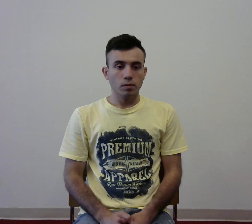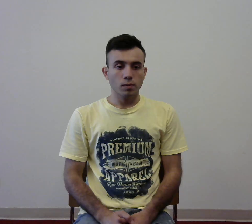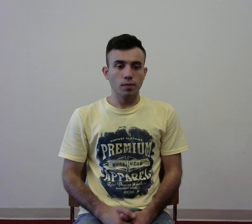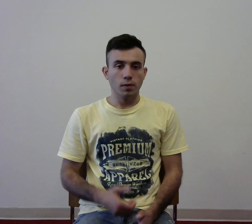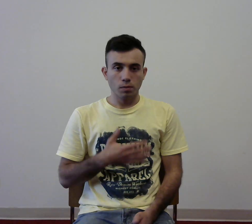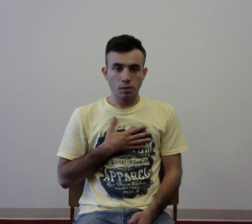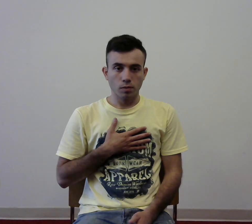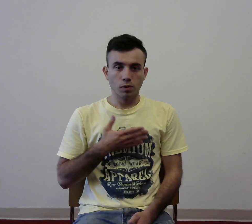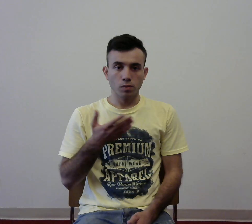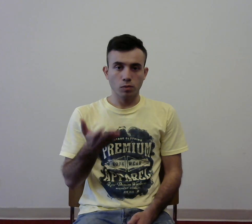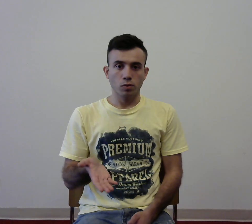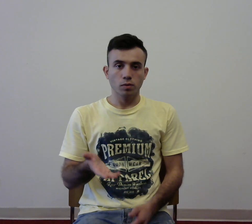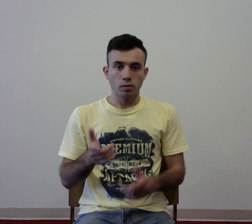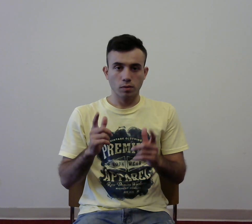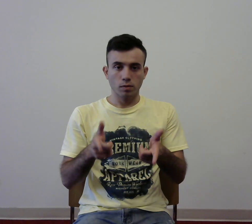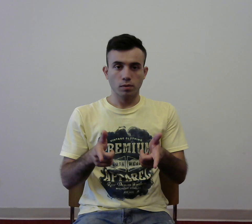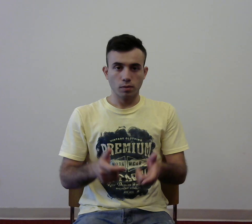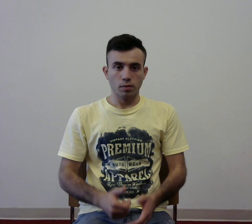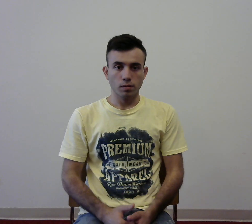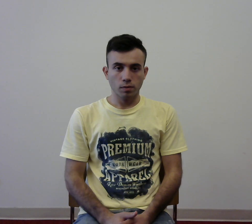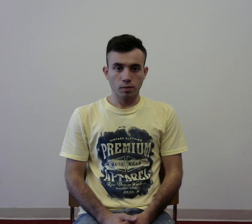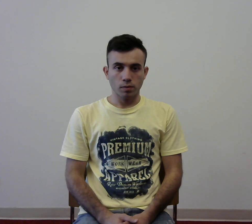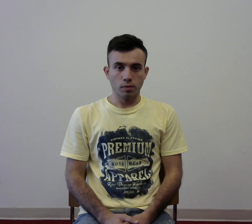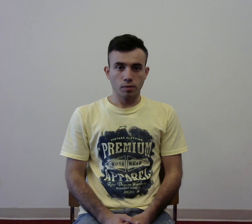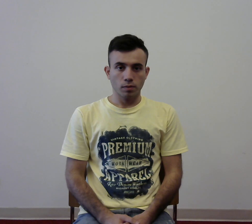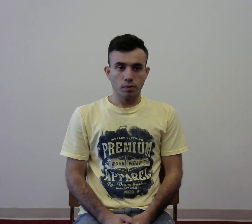Mən bununla razıyam